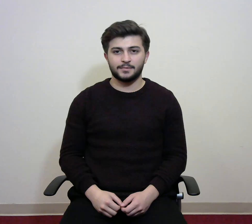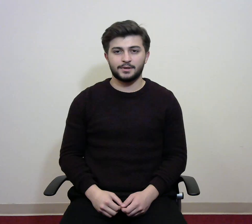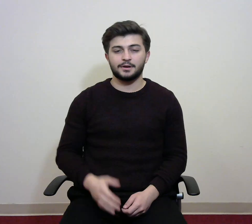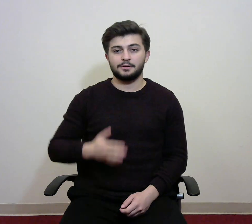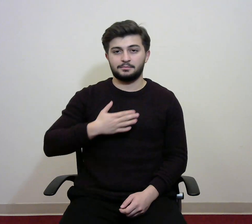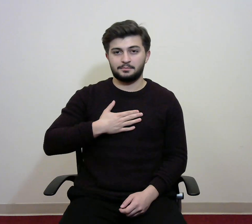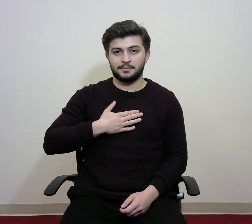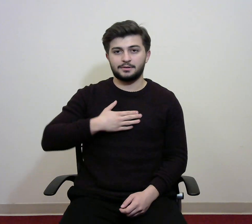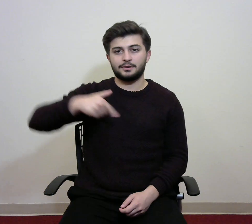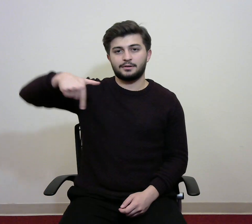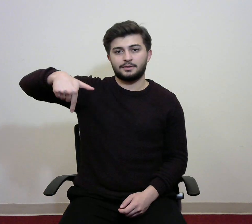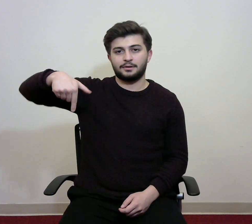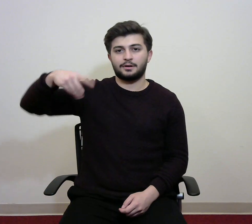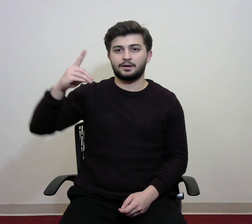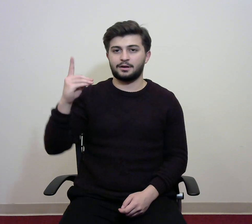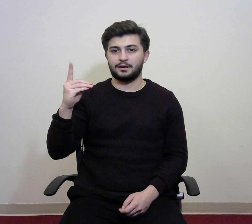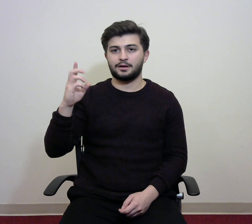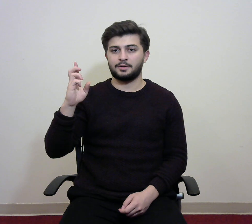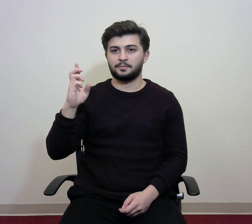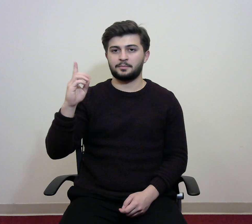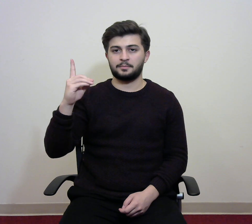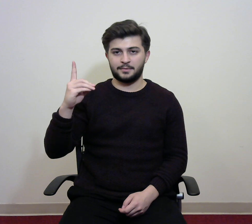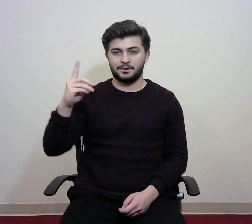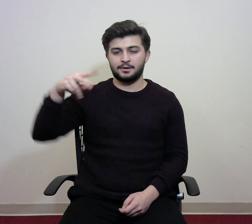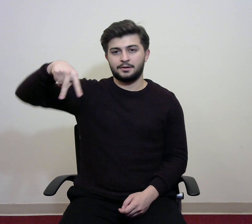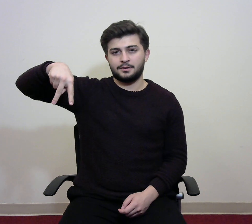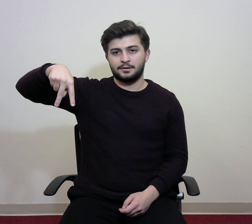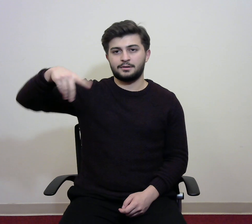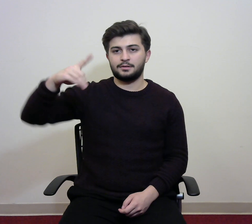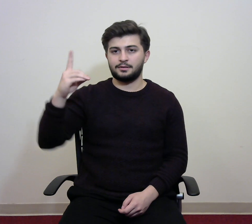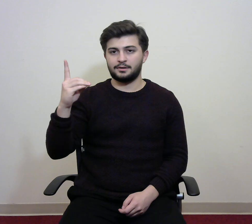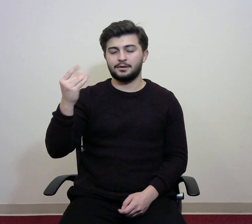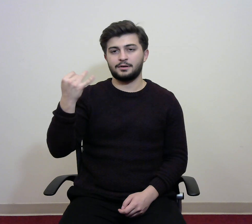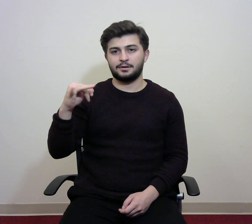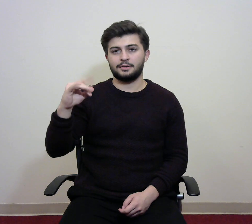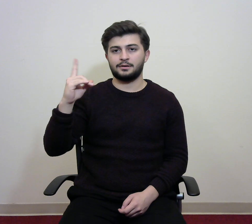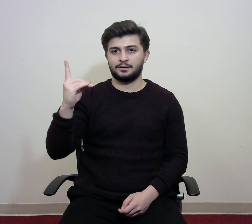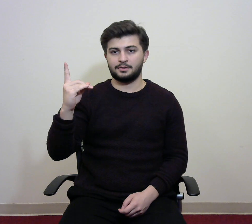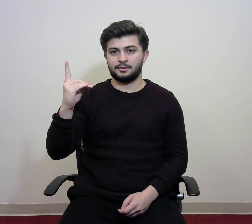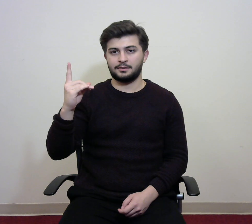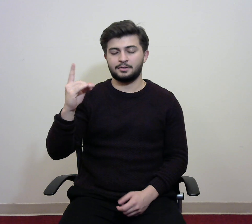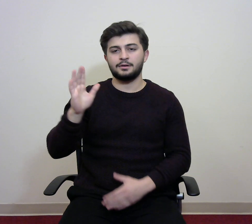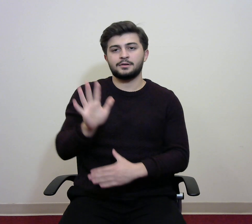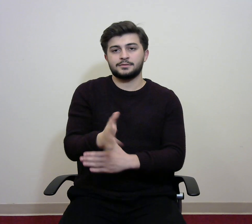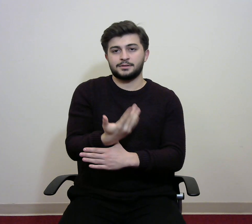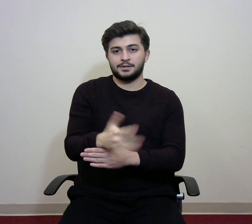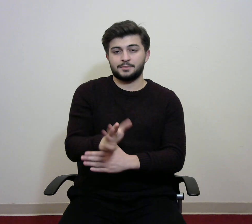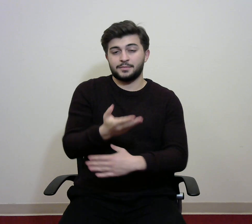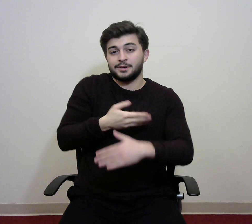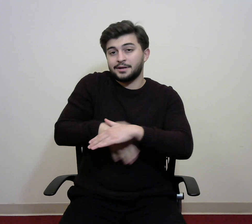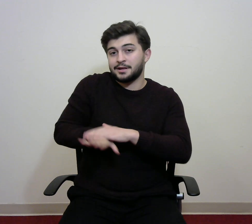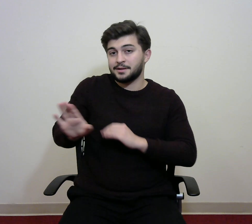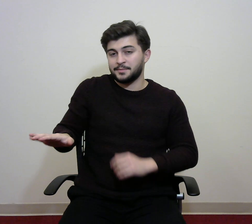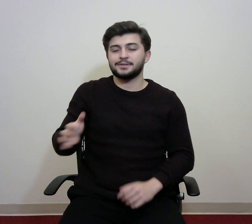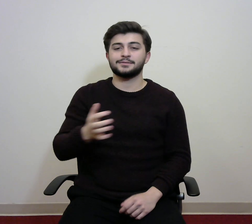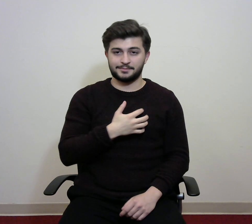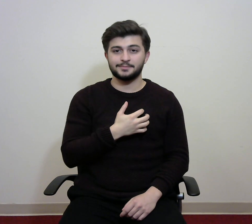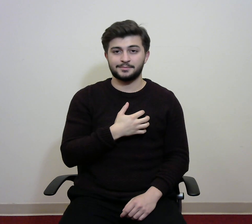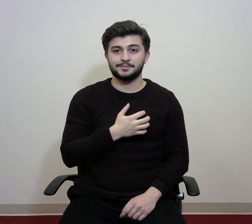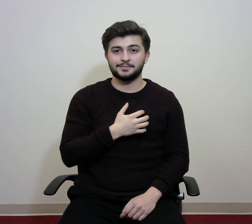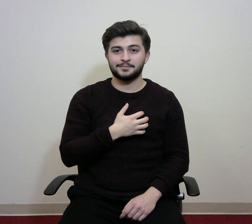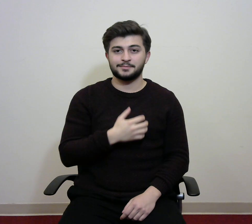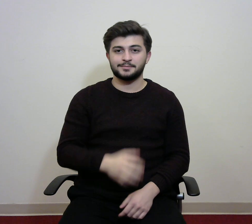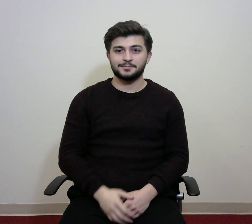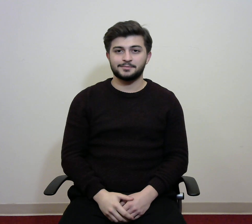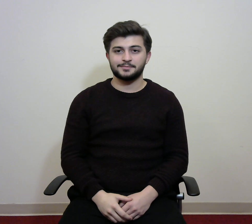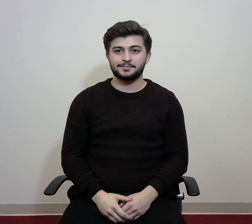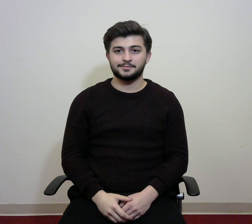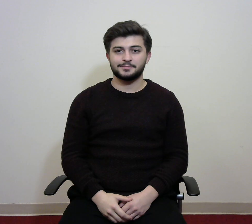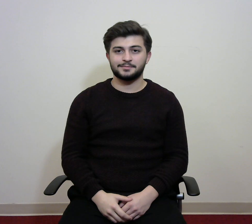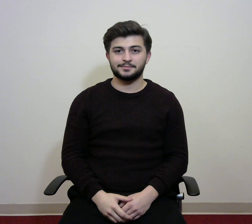Mən Qəbələyə gəzməyə getmək istəyirəm